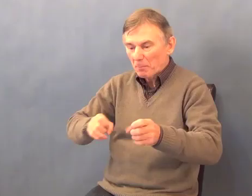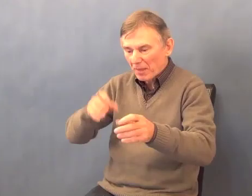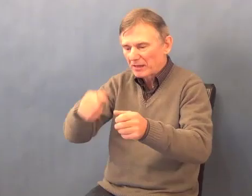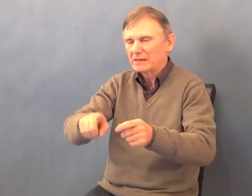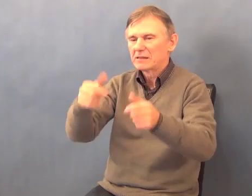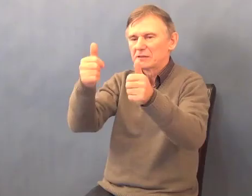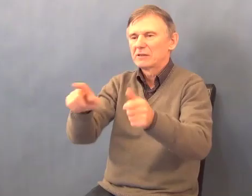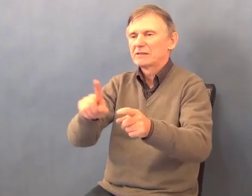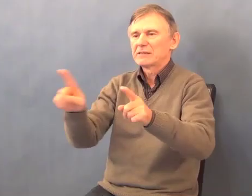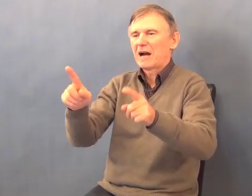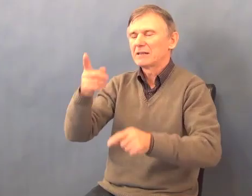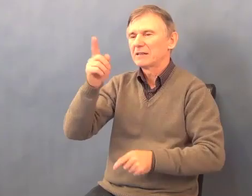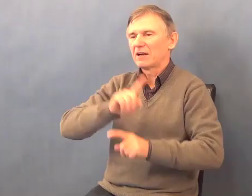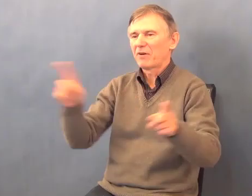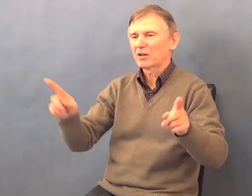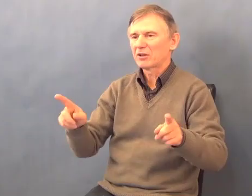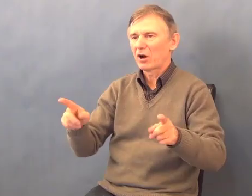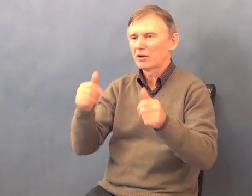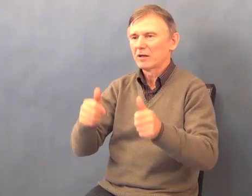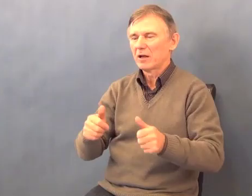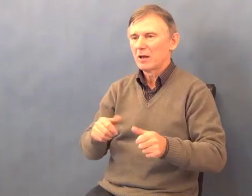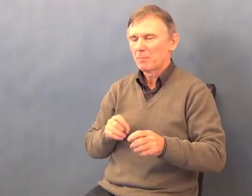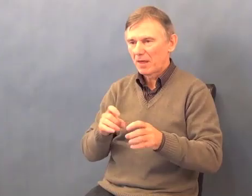Stać, biec. Ten znak oznacza, że nie wolno stać.